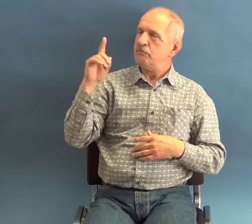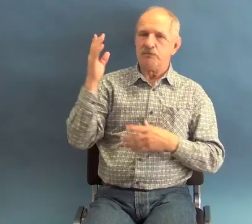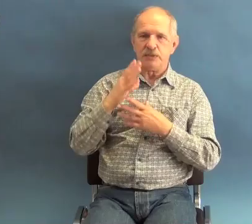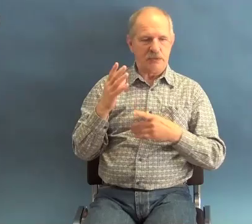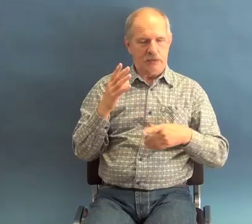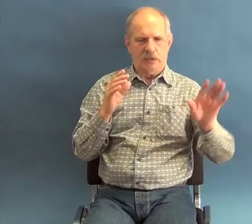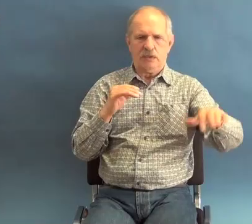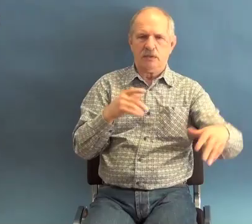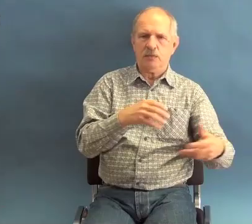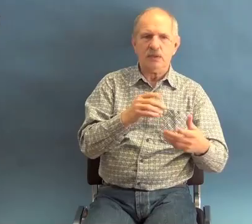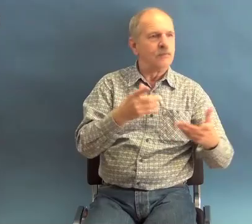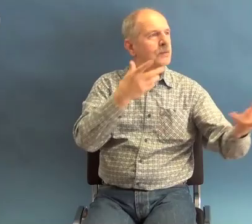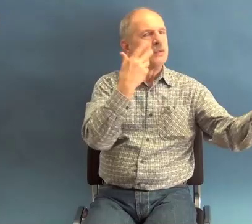Rozmawiają o tym, że sprawca zniknął.